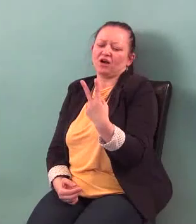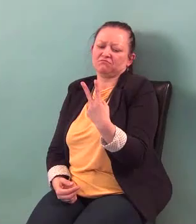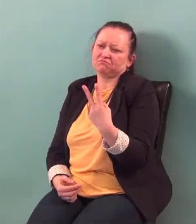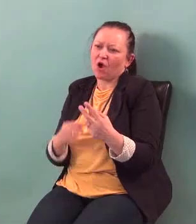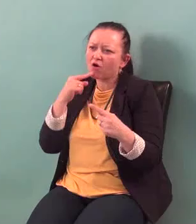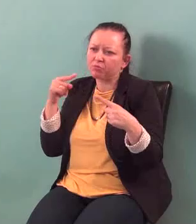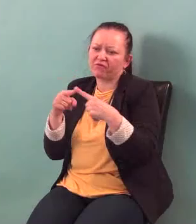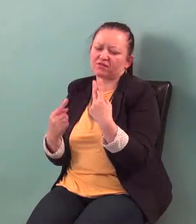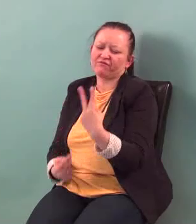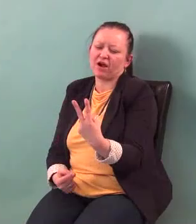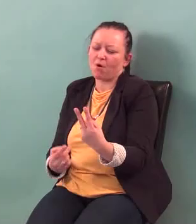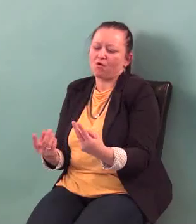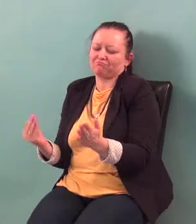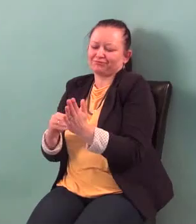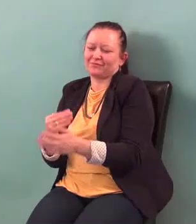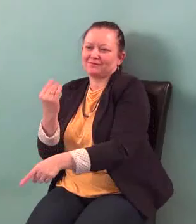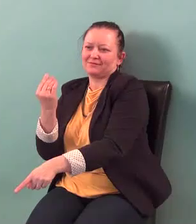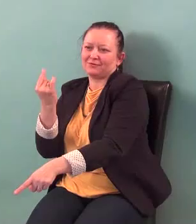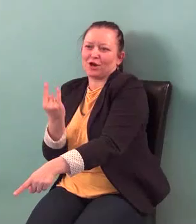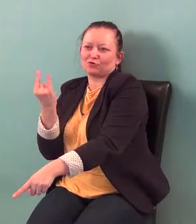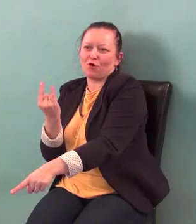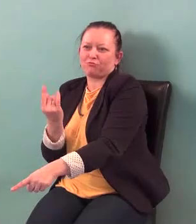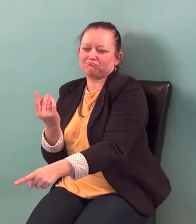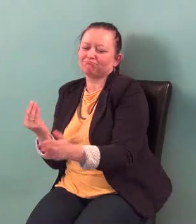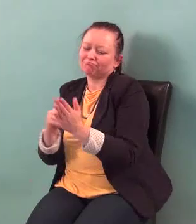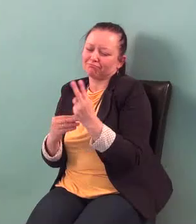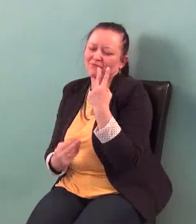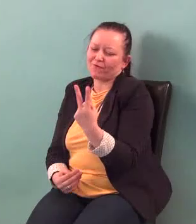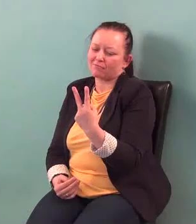Pasuje to drugie, ponieważ jest tam dziecko.